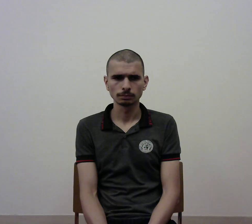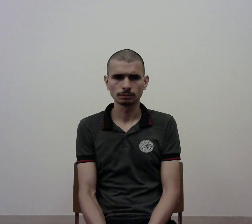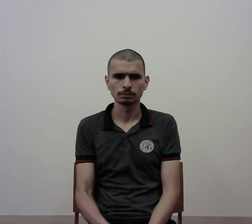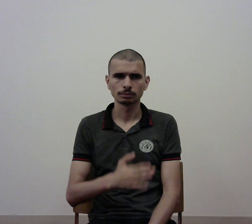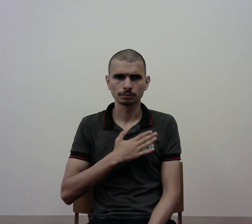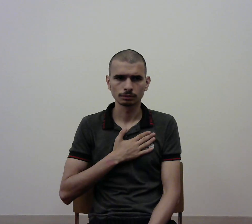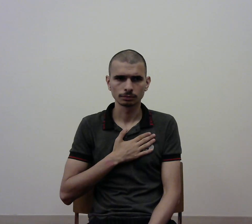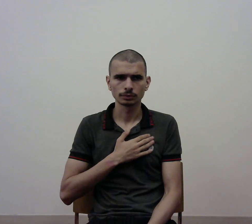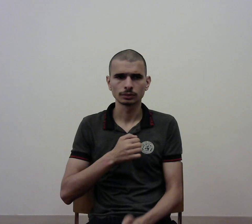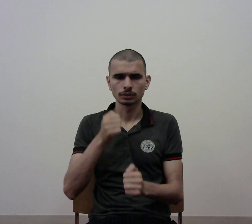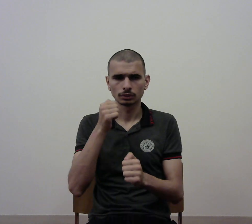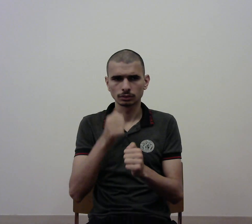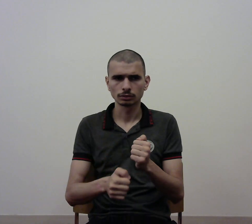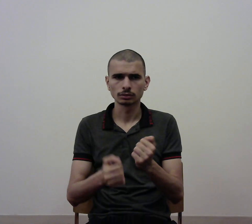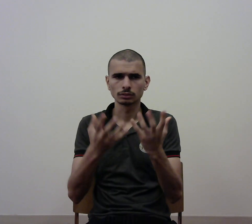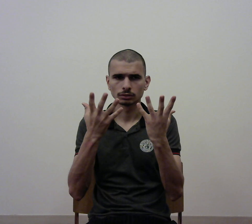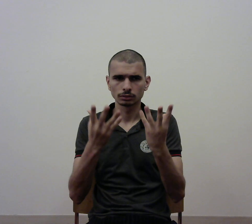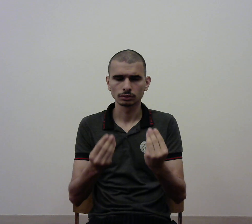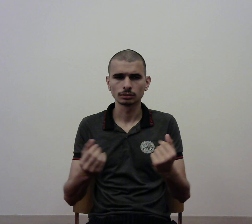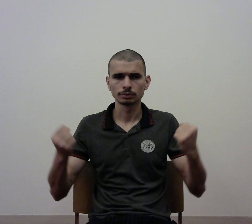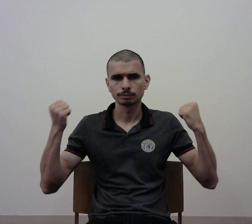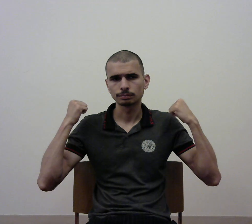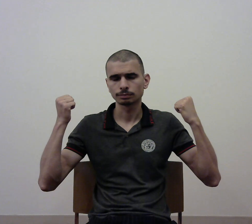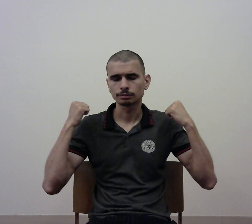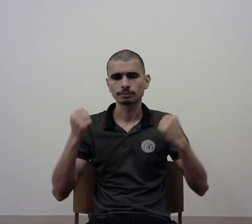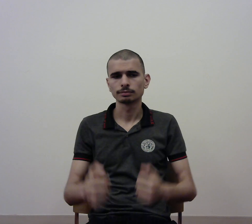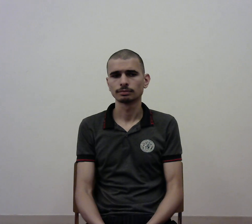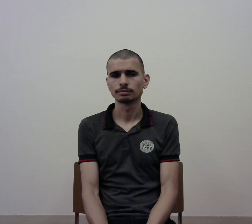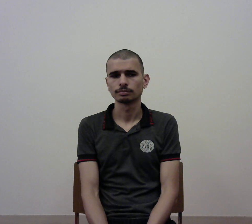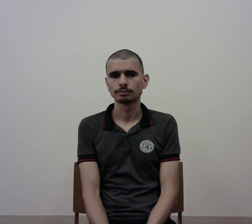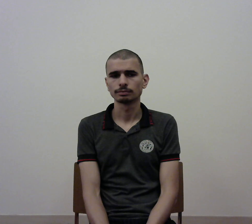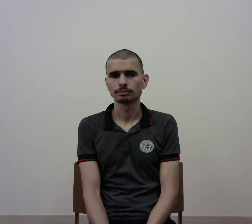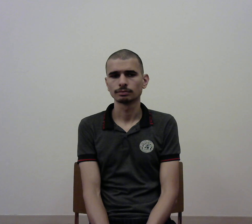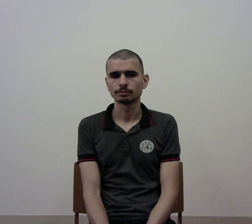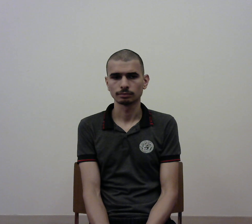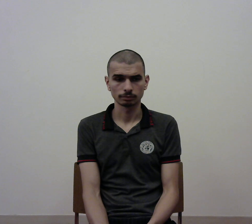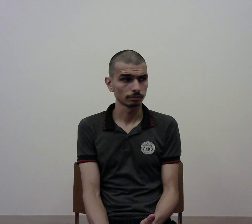Mən hər gün idman edirəm